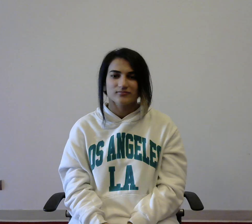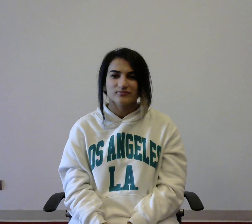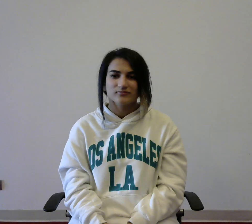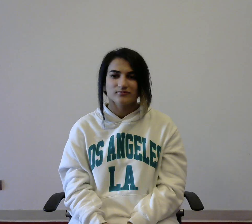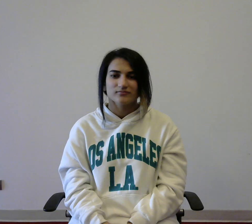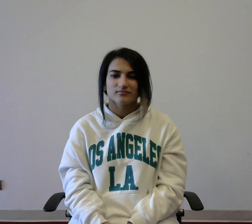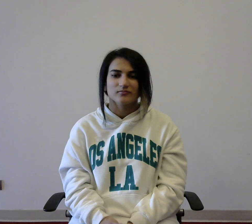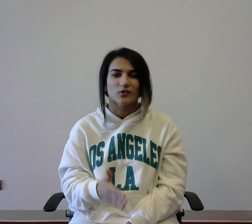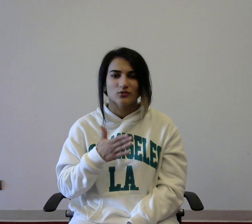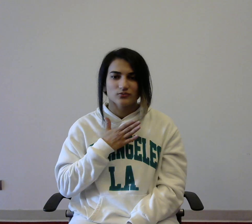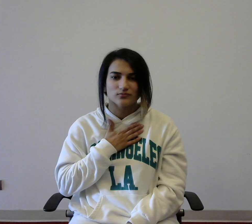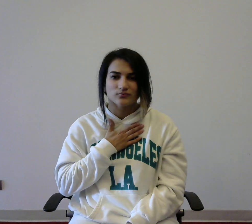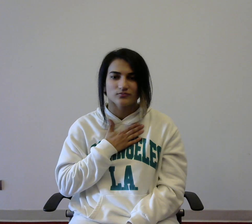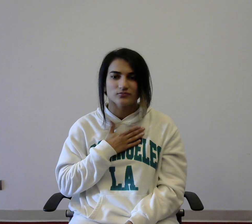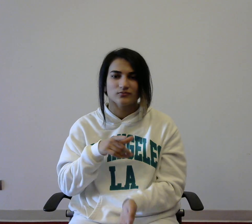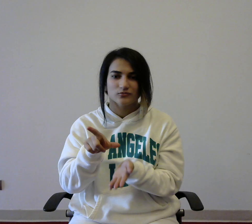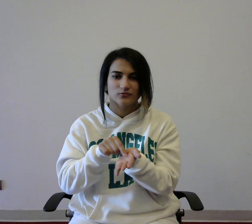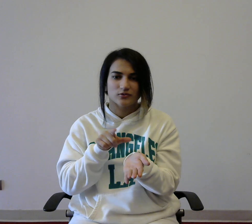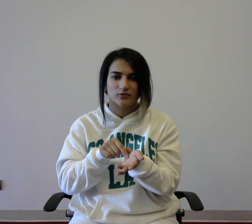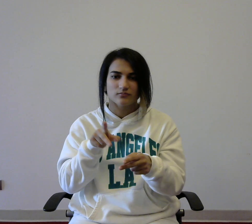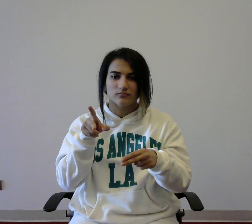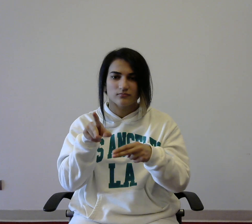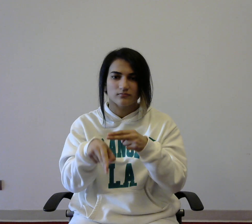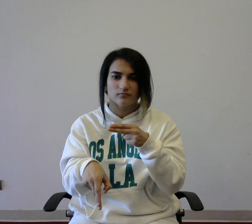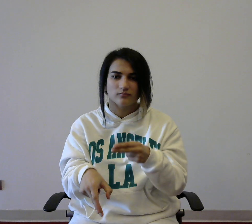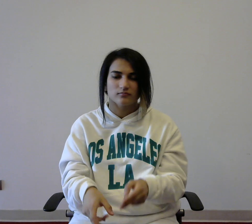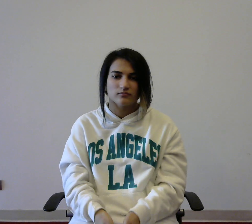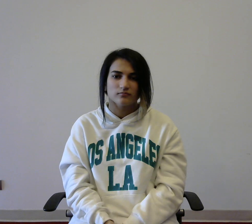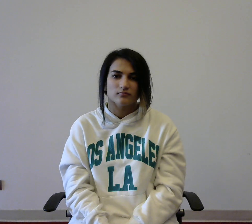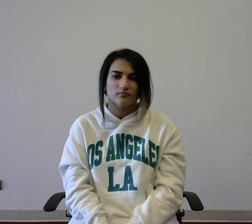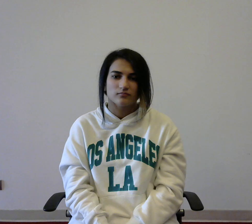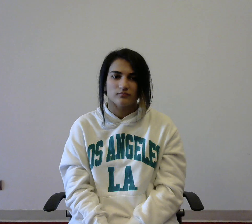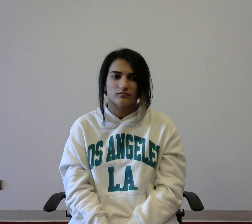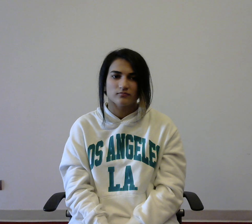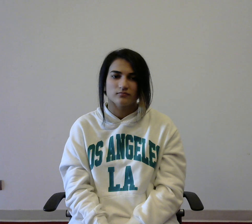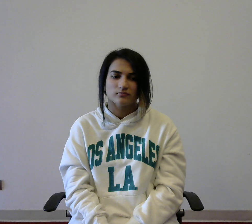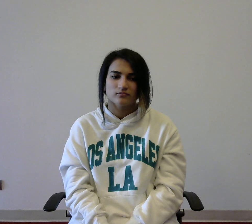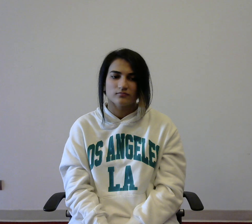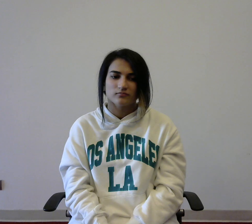Mənim pensiyamı kəsiblər